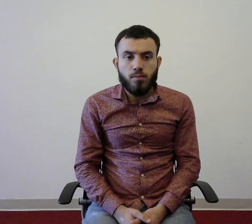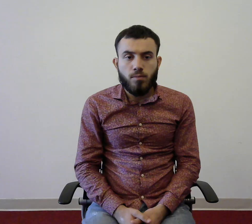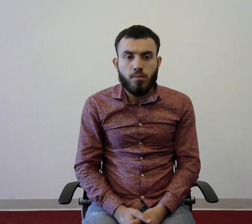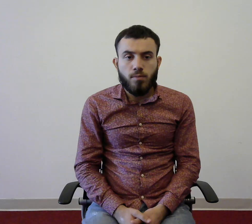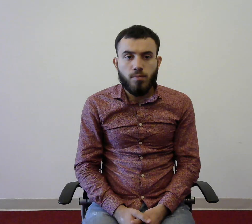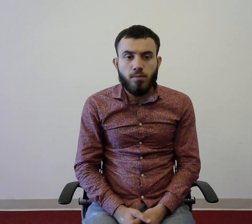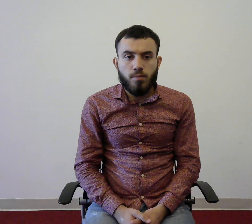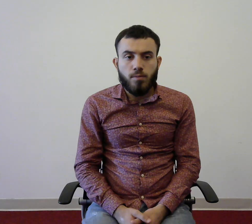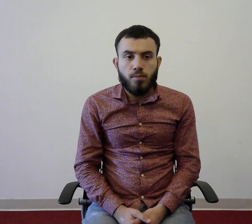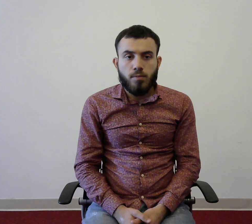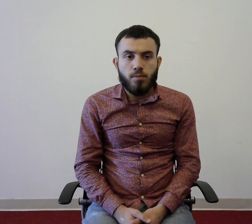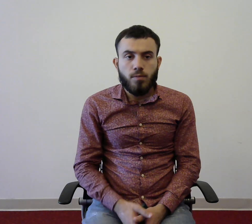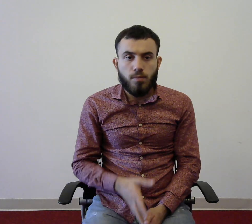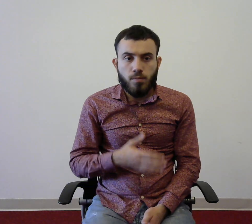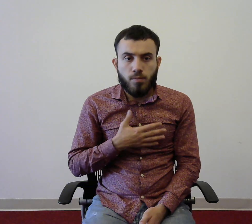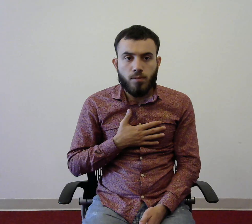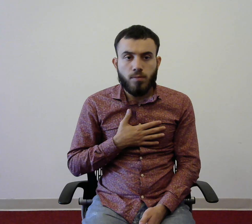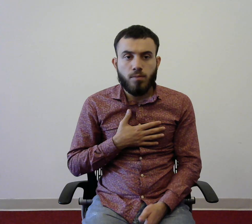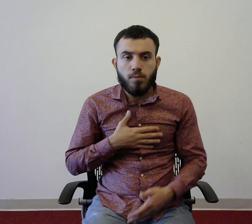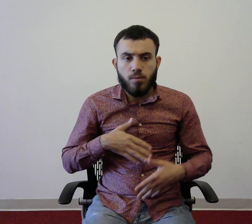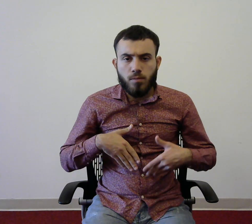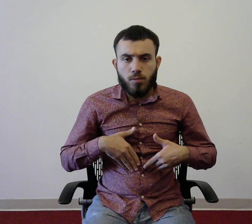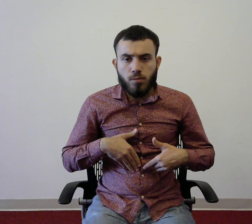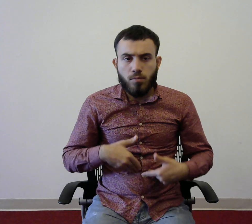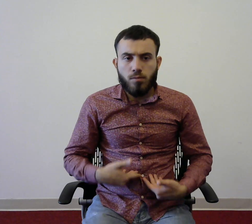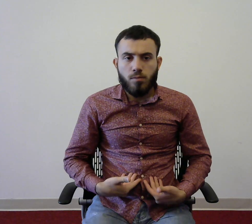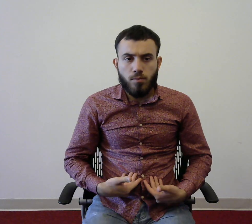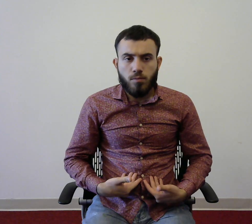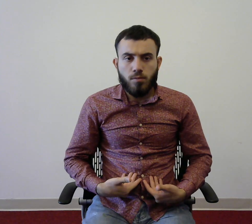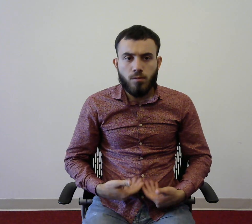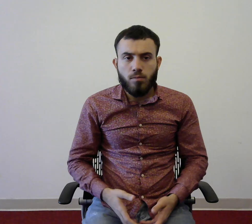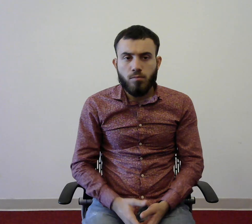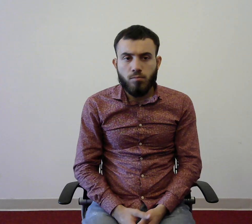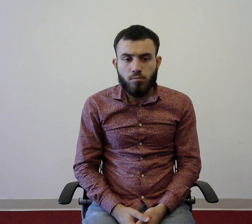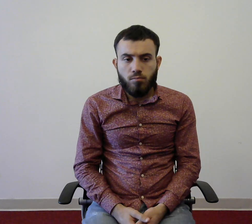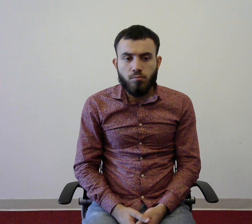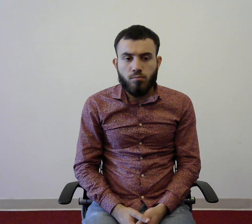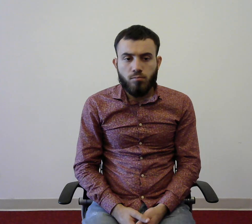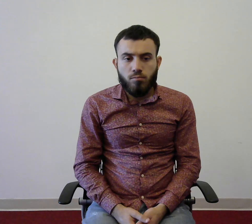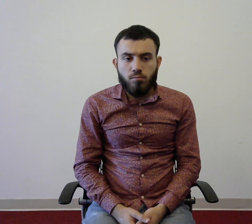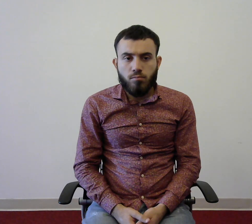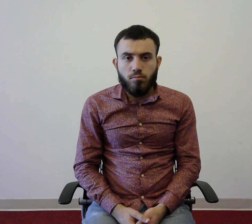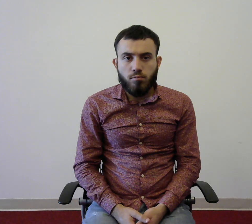Mən acmışam